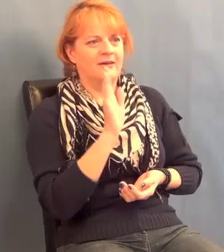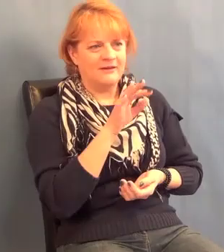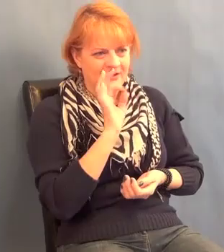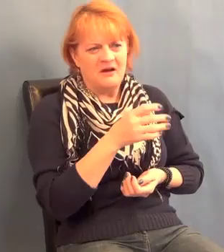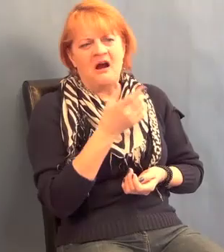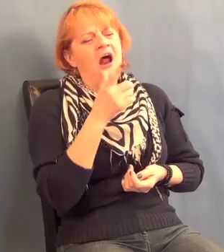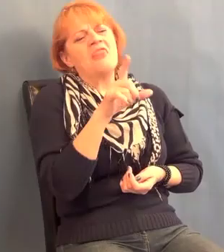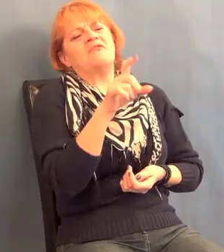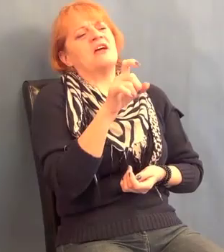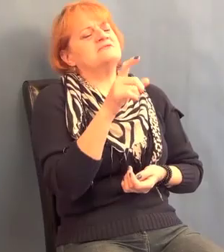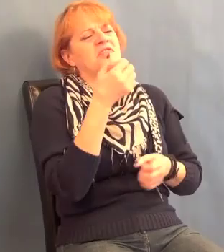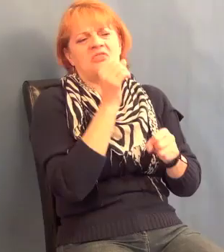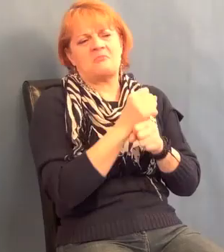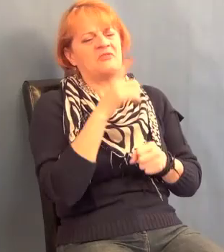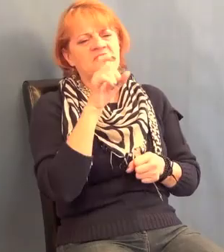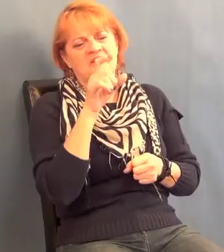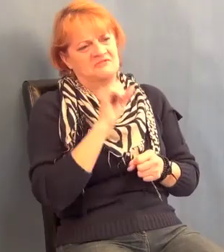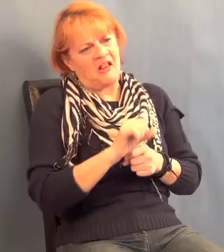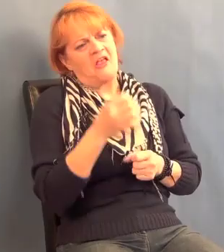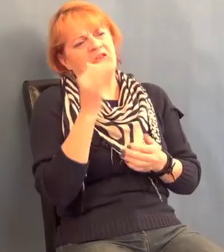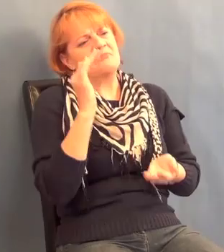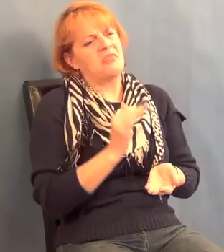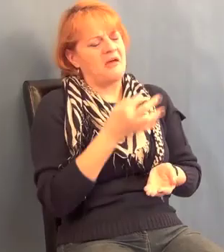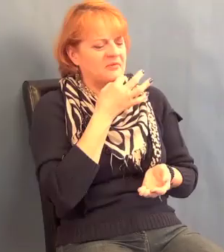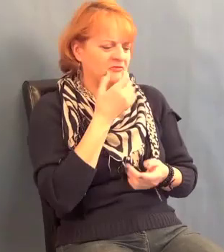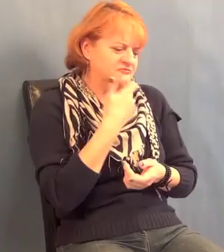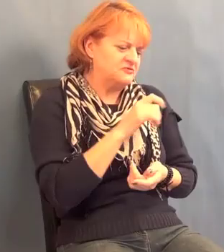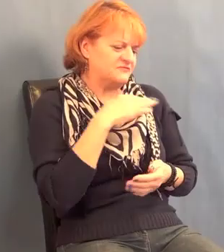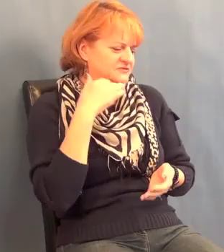Dobrze, ale dwieście nie musi być, może być mniej, na przykład sto wystarczy.